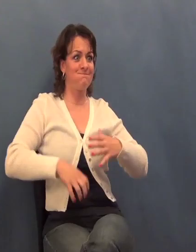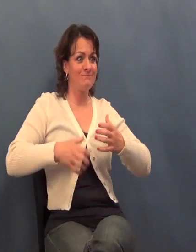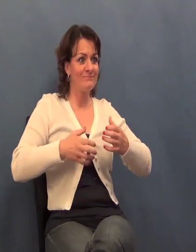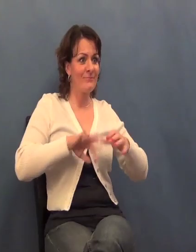Nie może jej wyjąć.